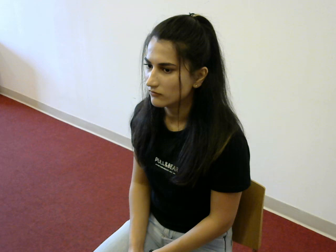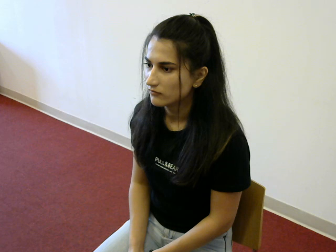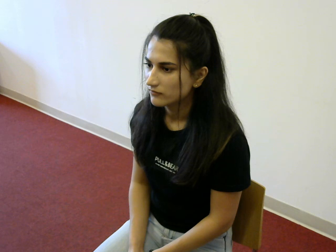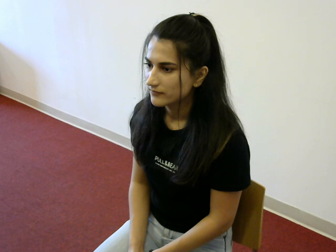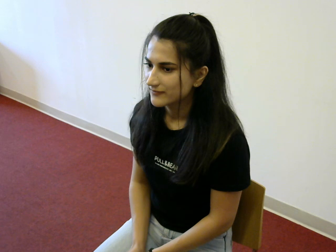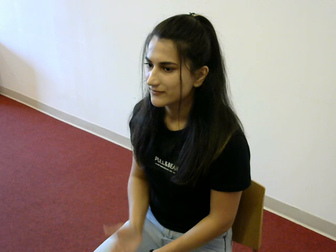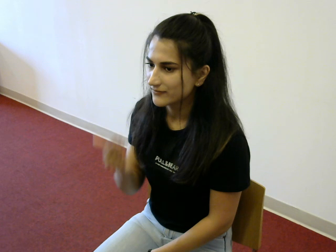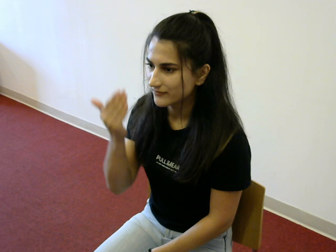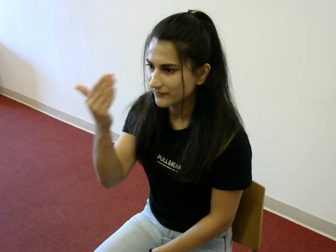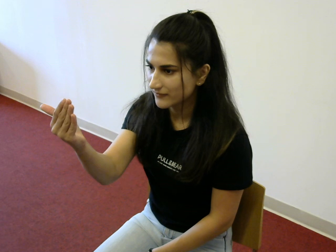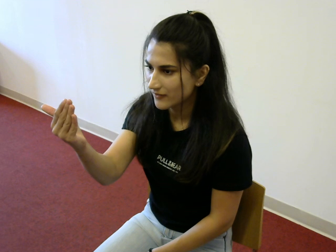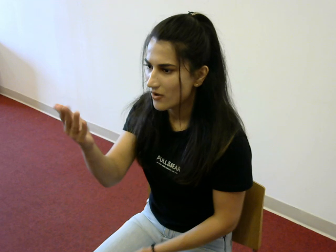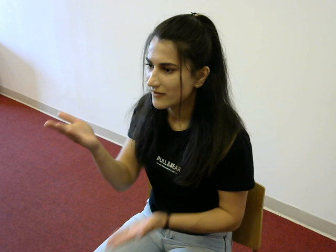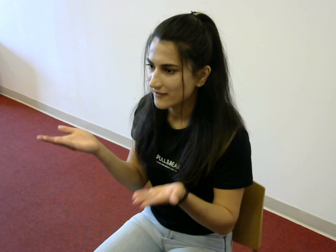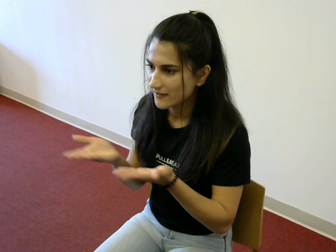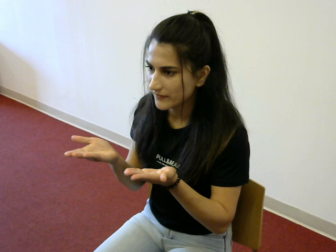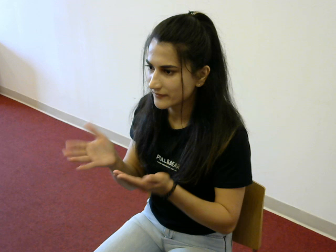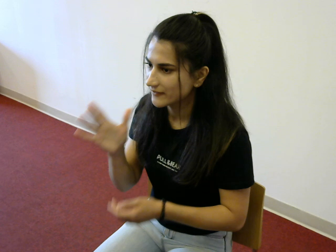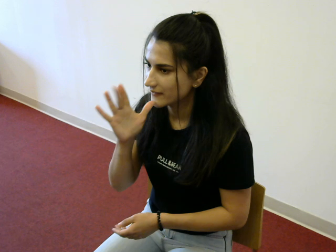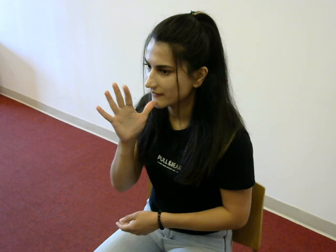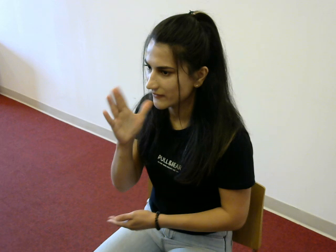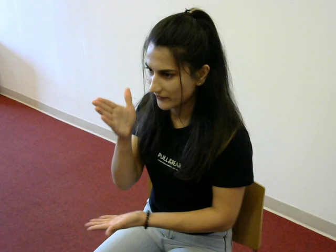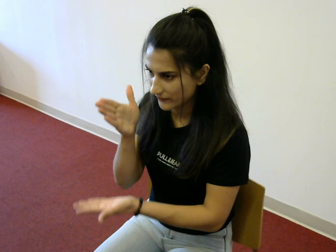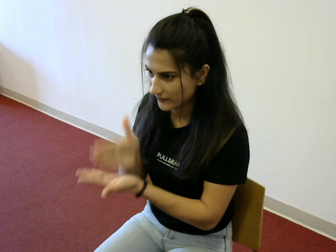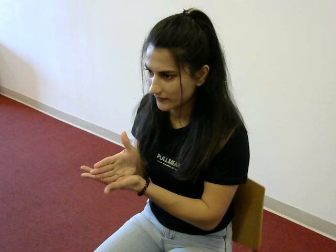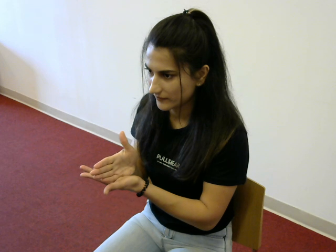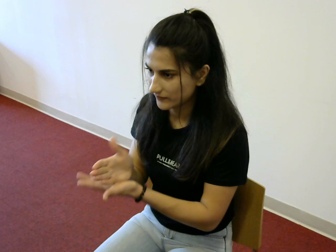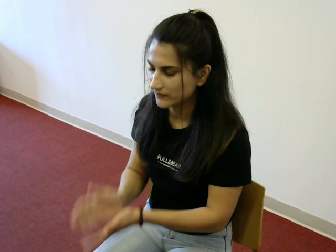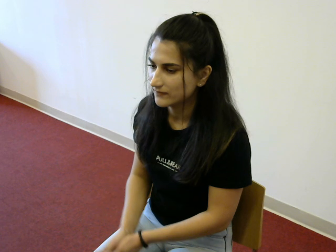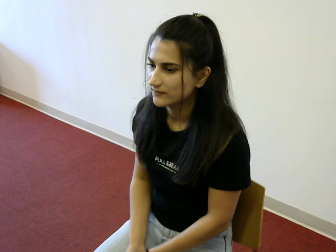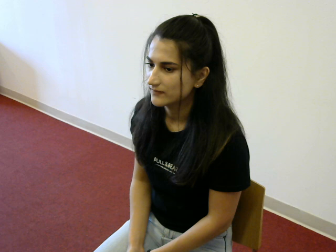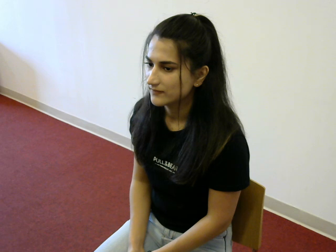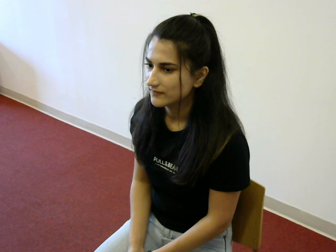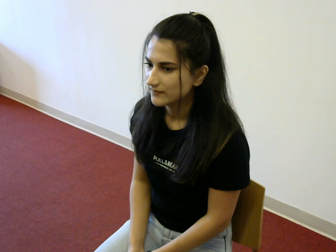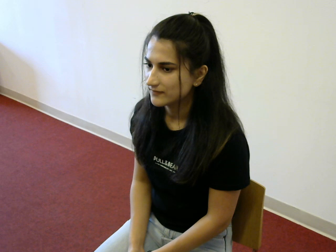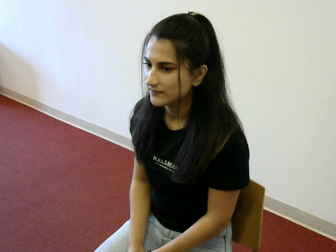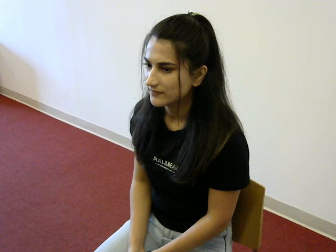Sizin neçə yaşınız var?